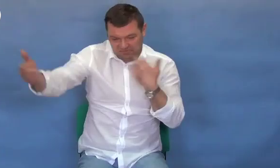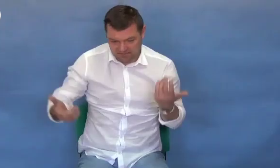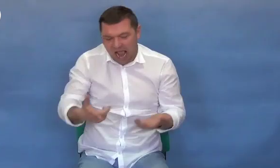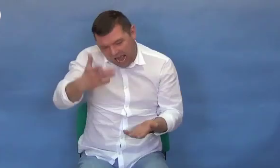Ale...